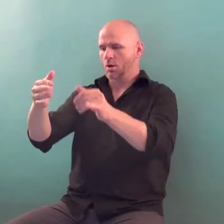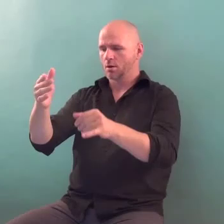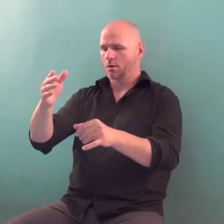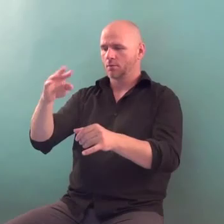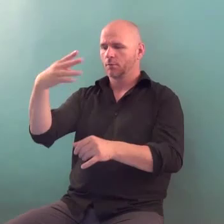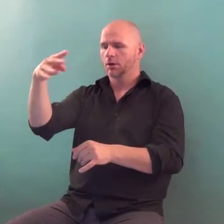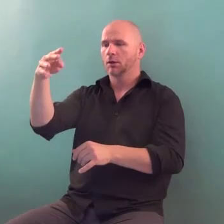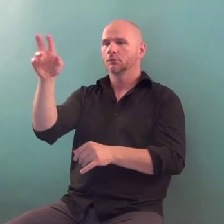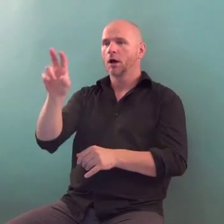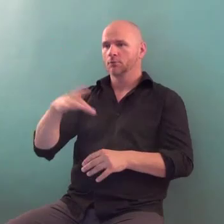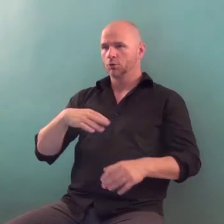Czy masz wolny czwartek, czwartego.